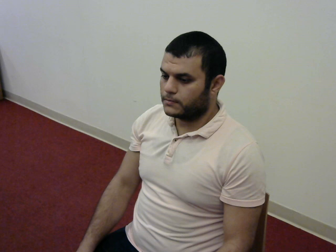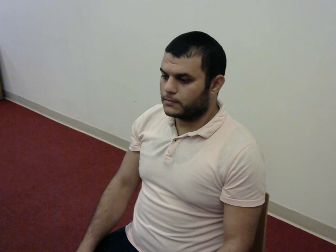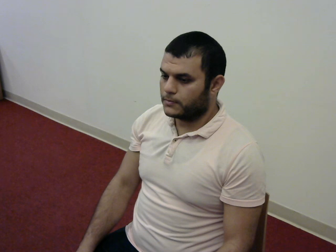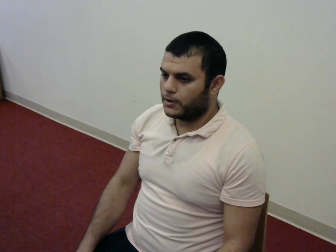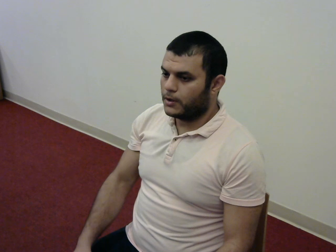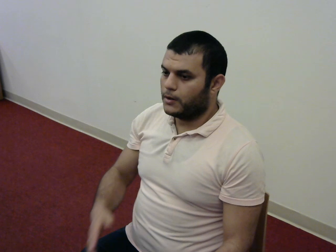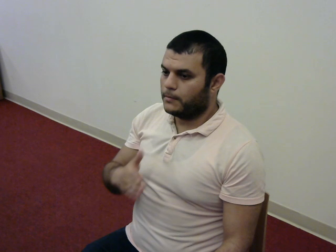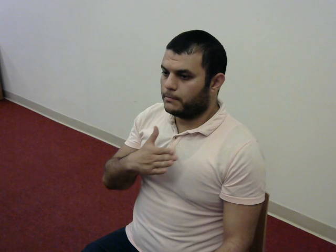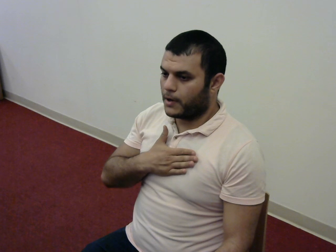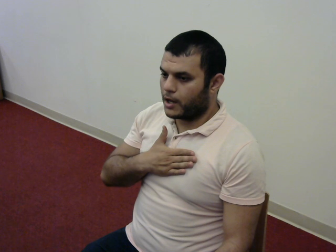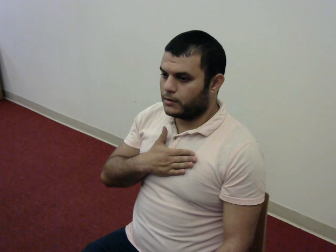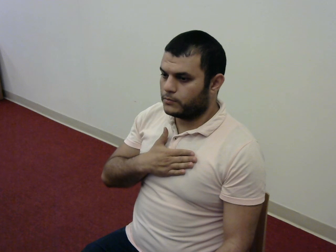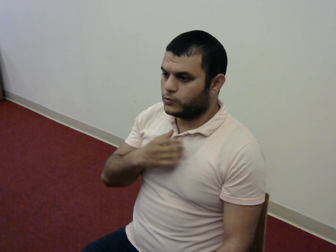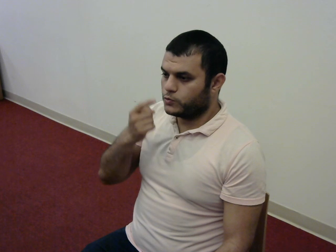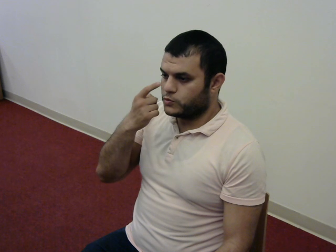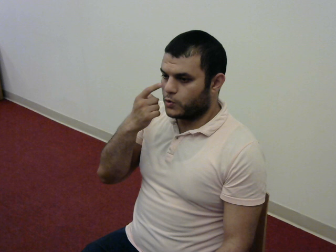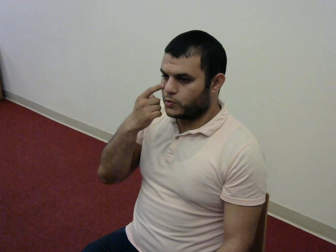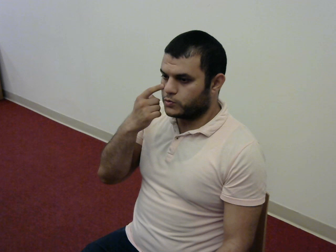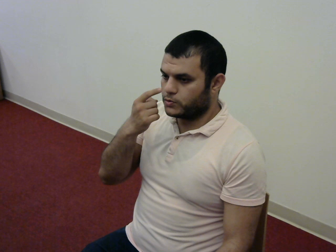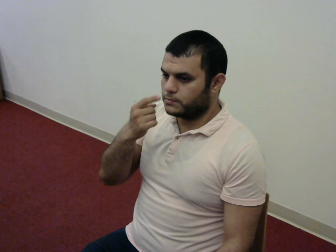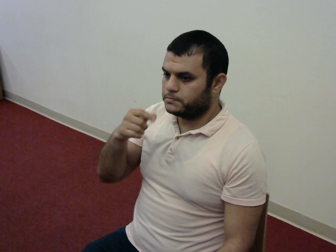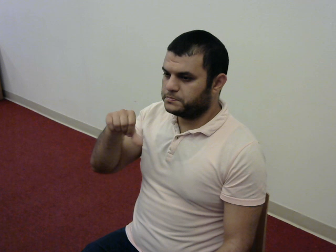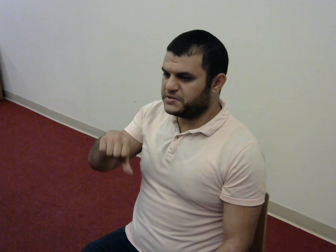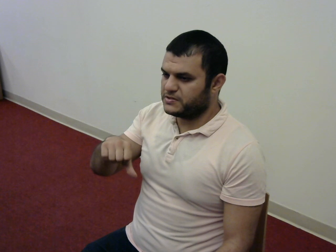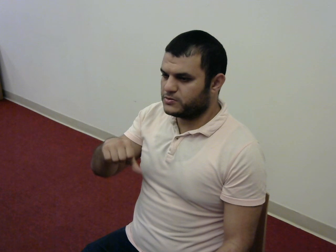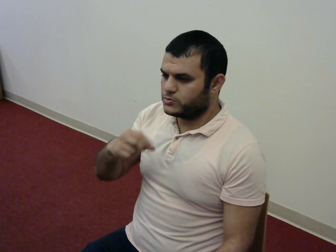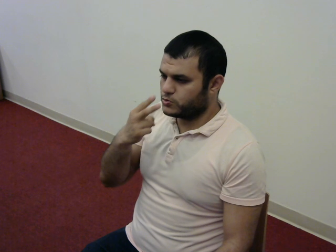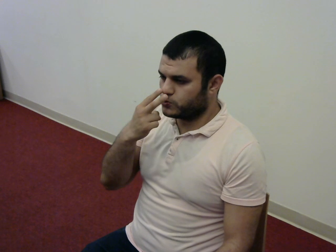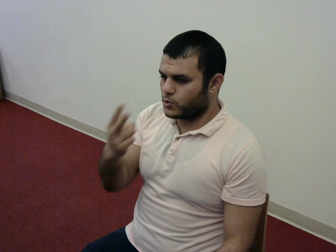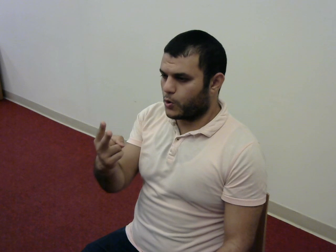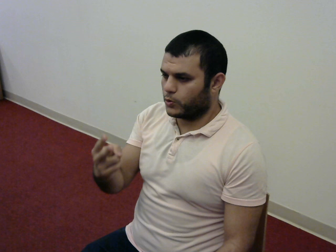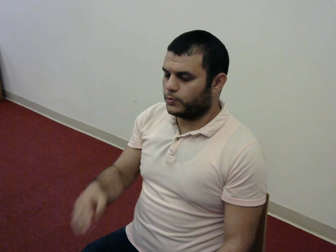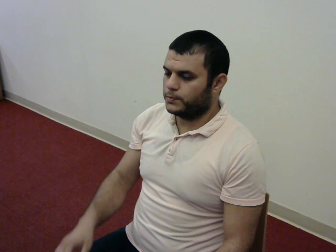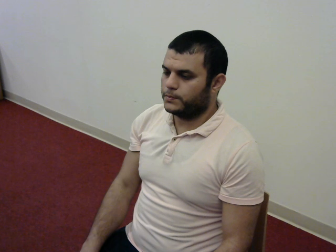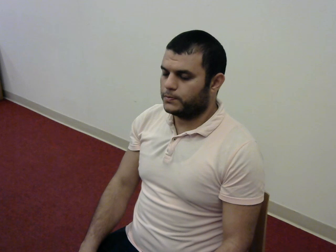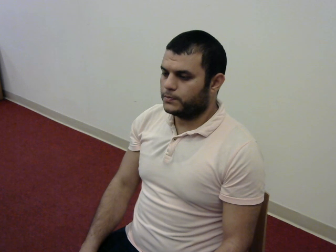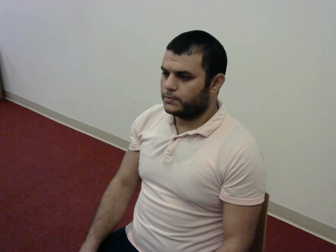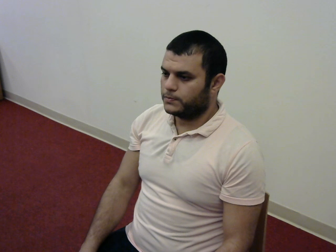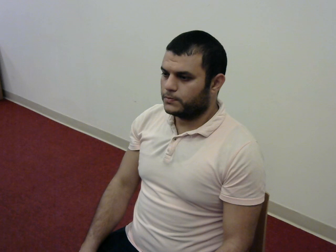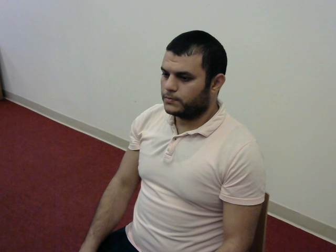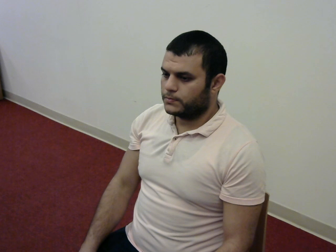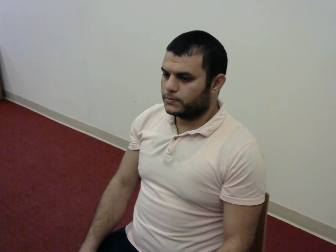Mənim gözüm pis görür